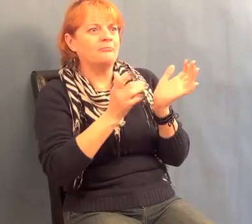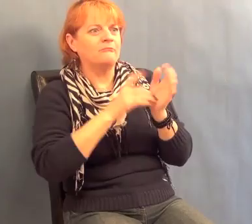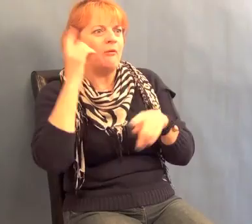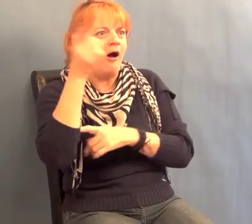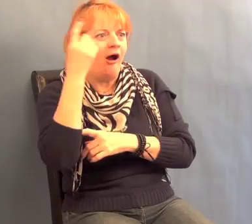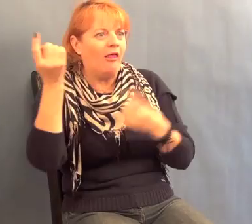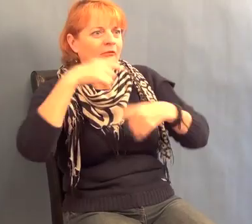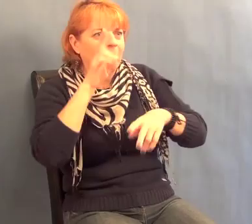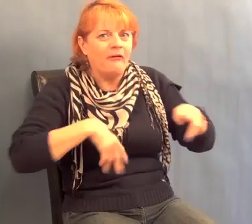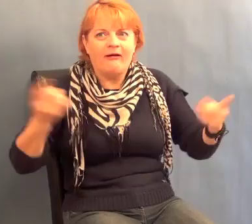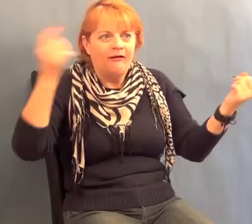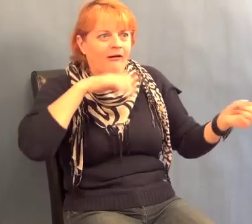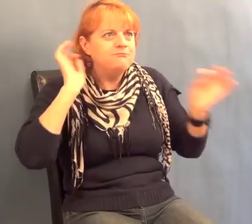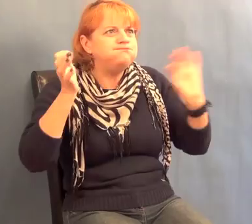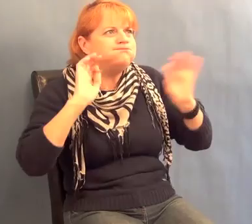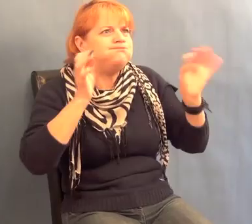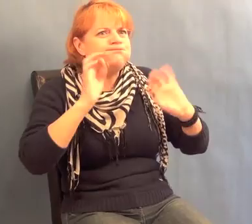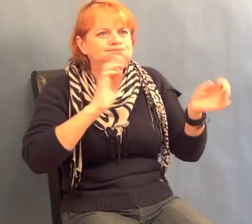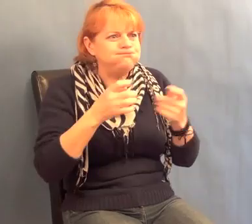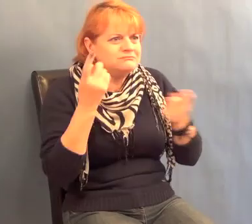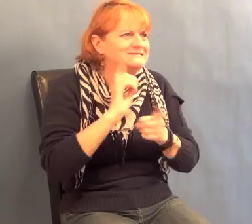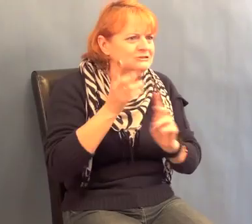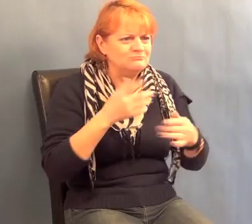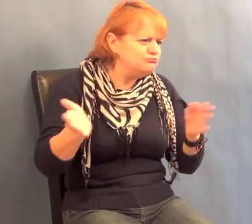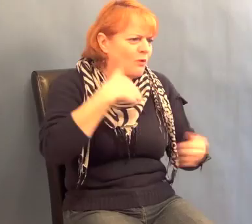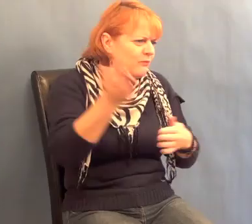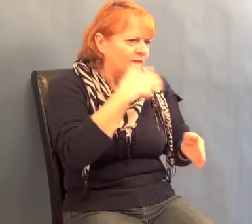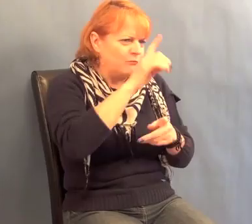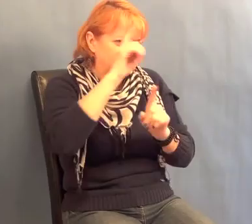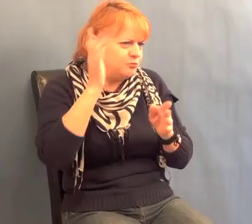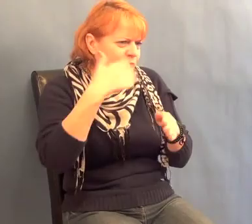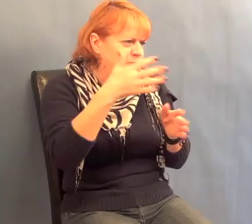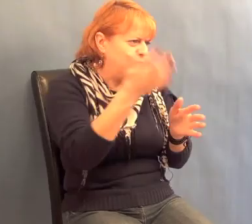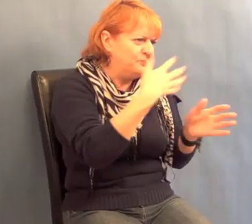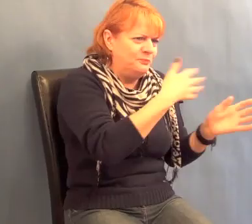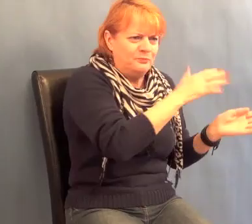Przez ten alarm przyjechała policja i ewakuowała wszystkich na zewnątrz.